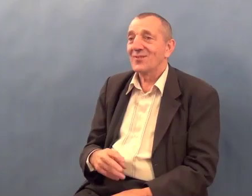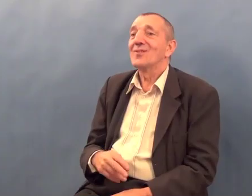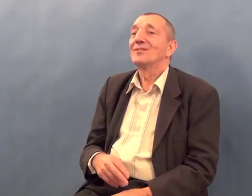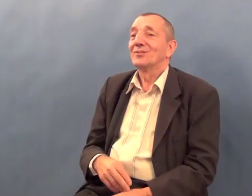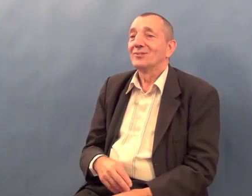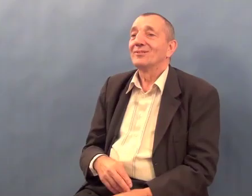Tak.